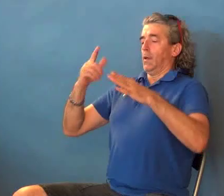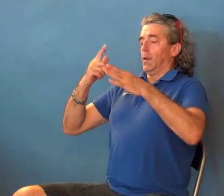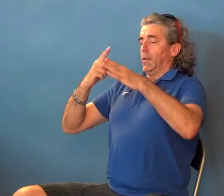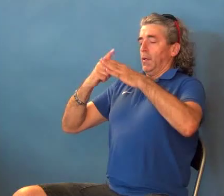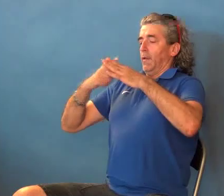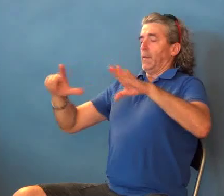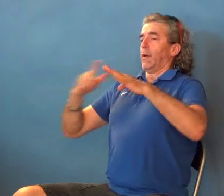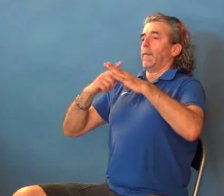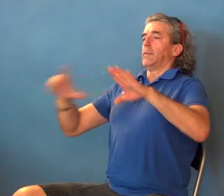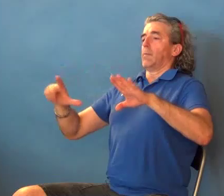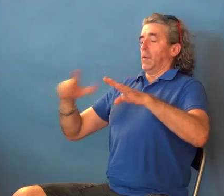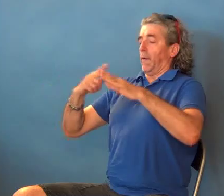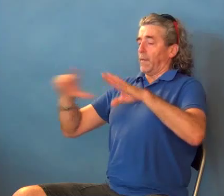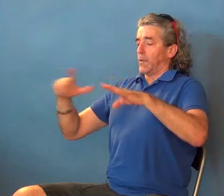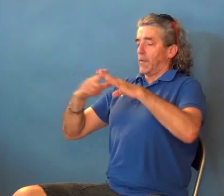Dwudziesty siódmy, dwudziesty siódmy, dwudziesty siódmy.